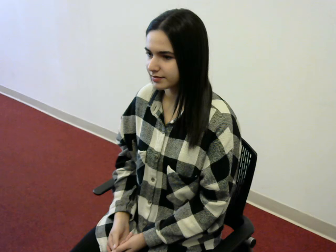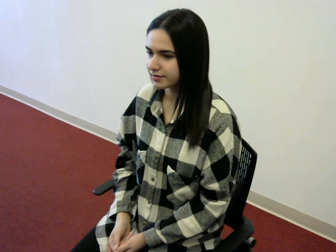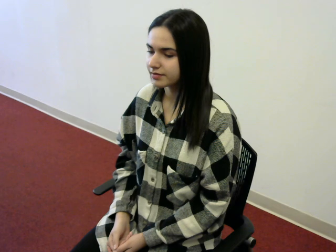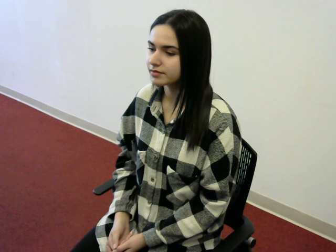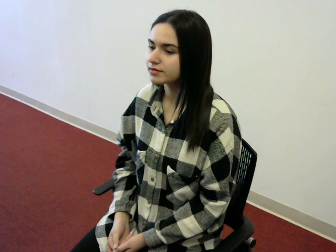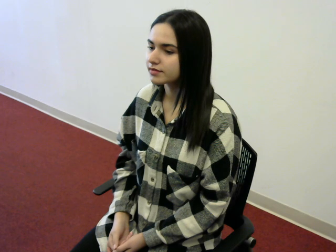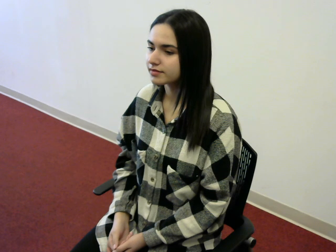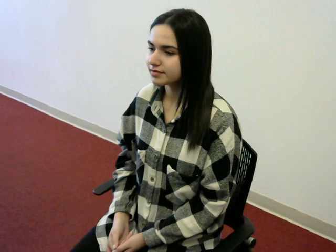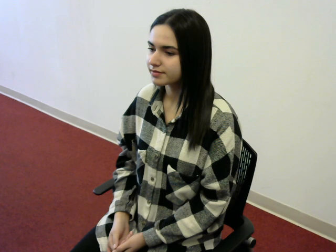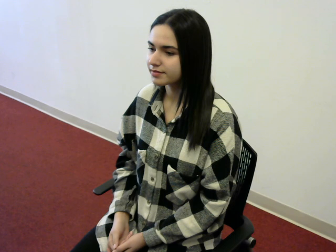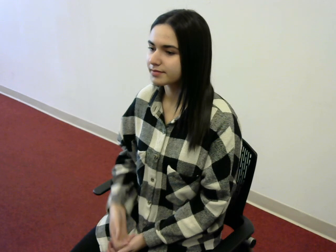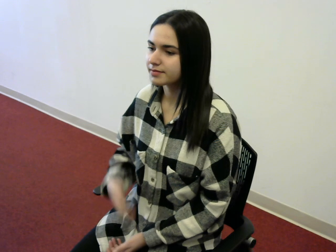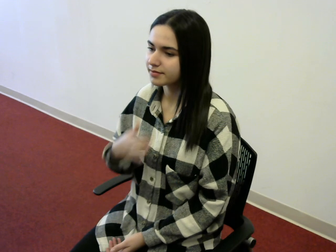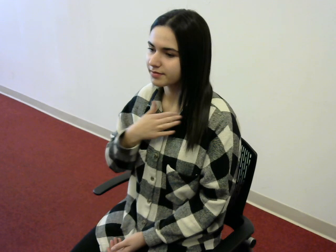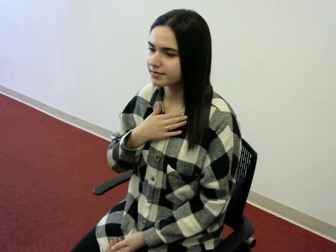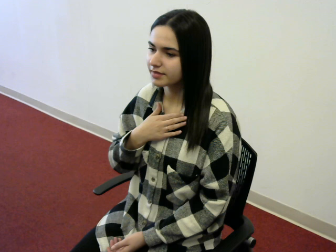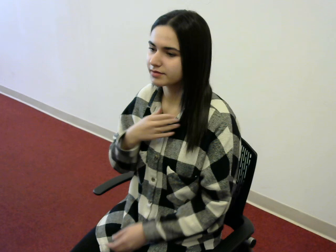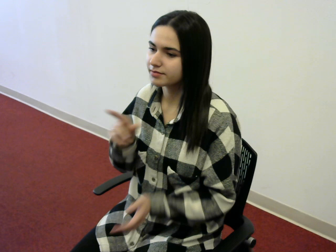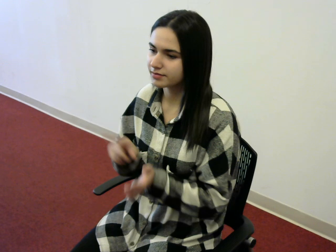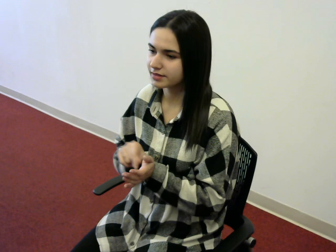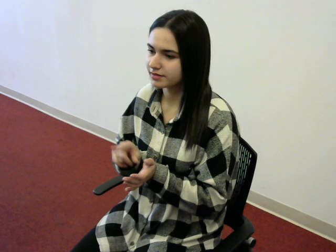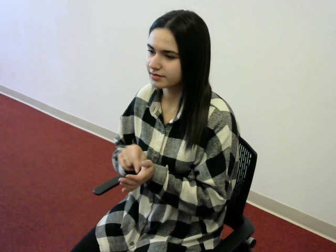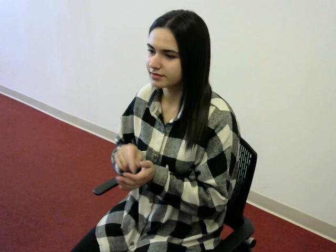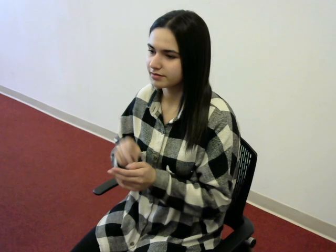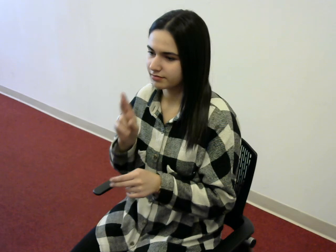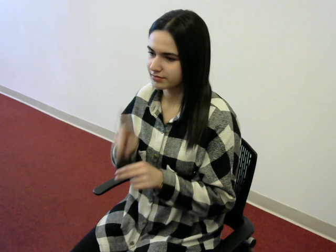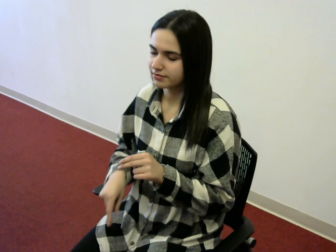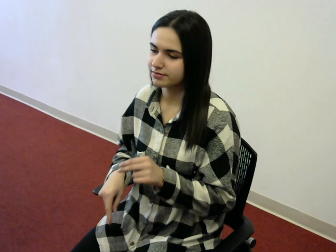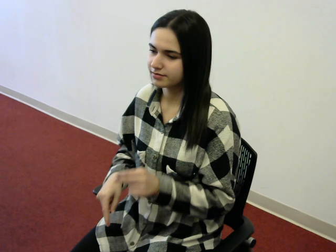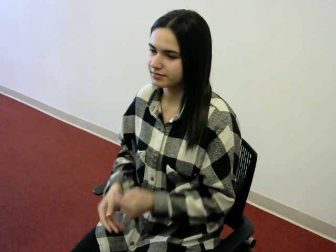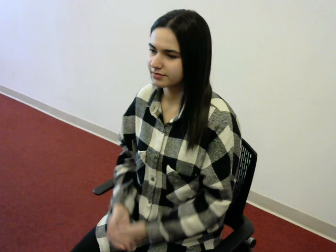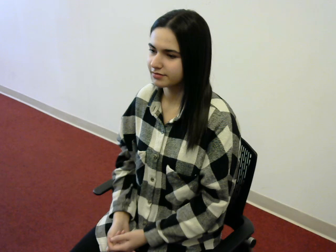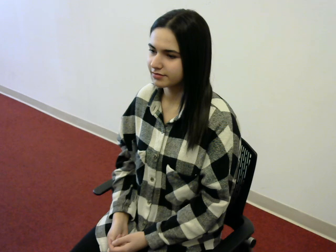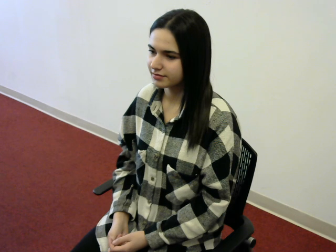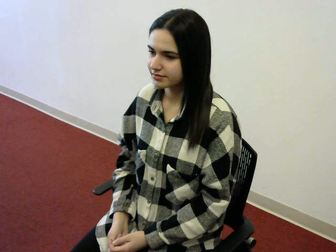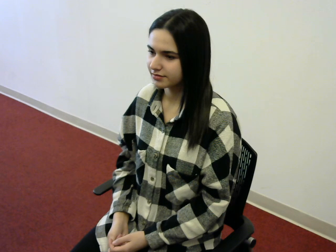Mənim pensiyamı kəsiblər